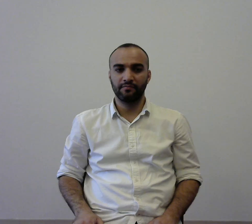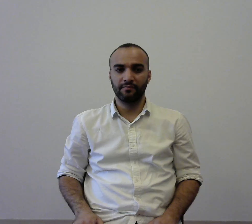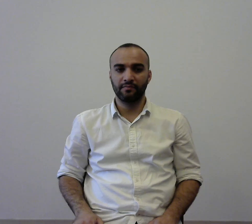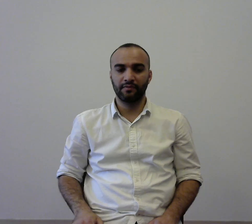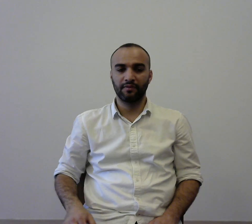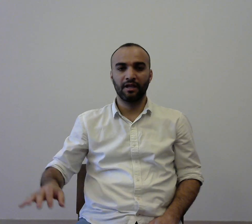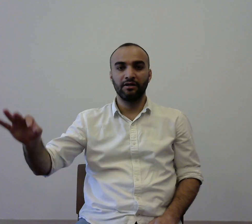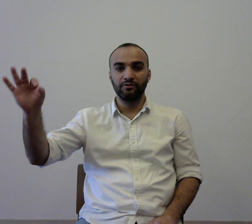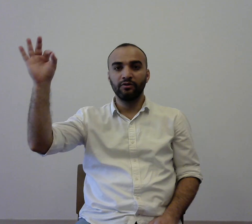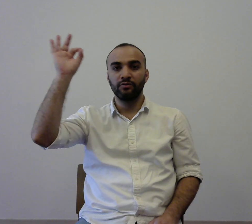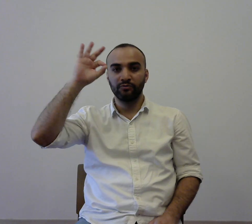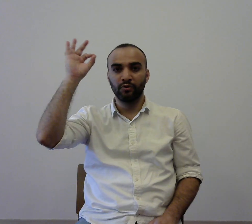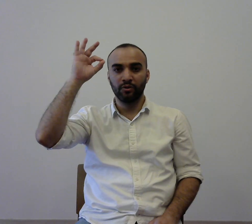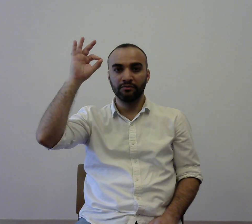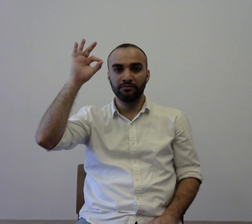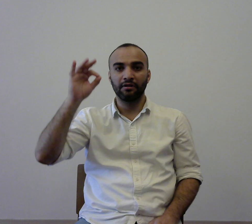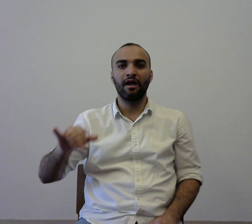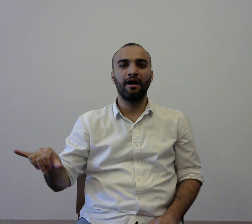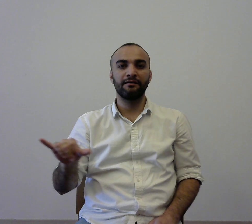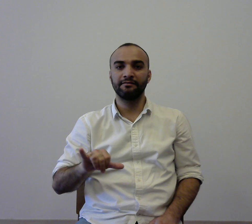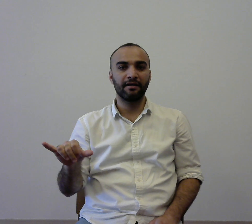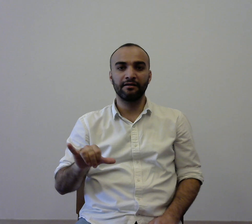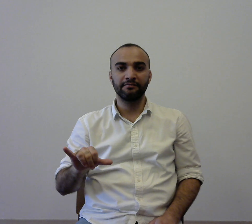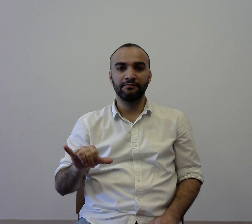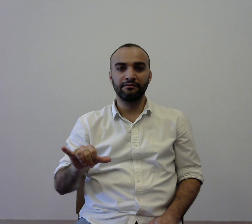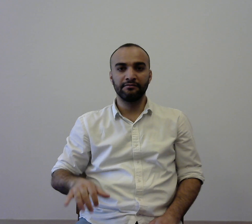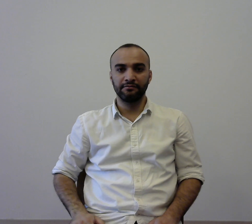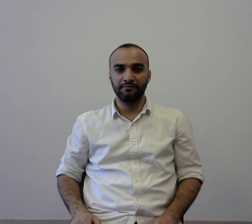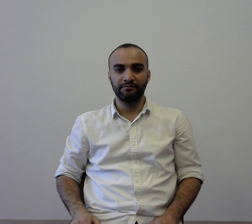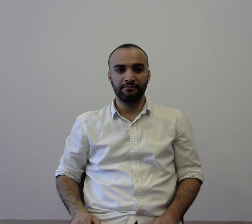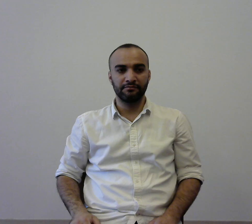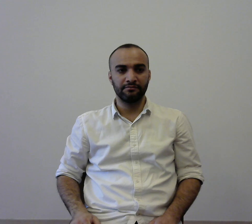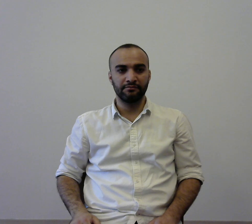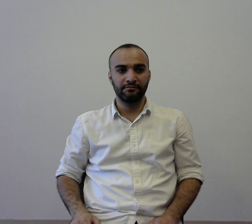Ayaqyolu hardadır?